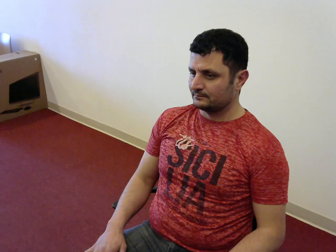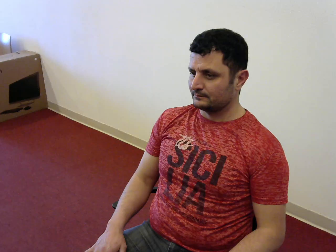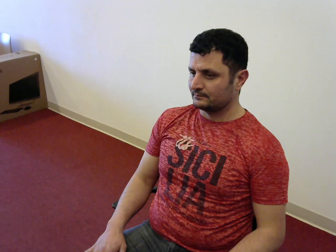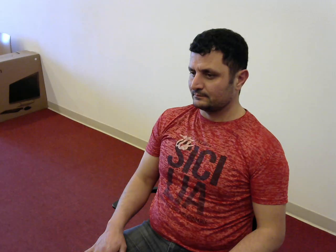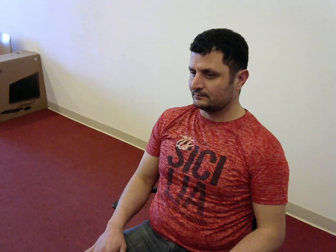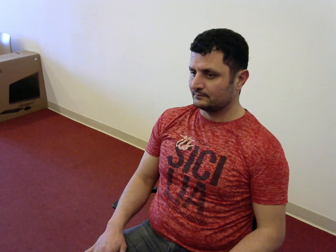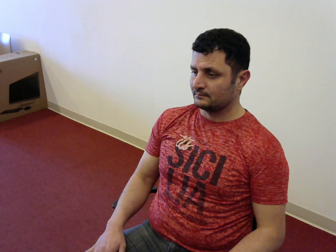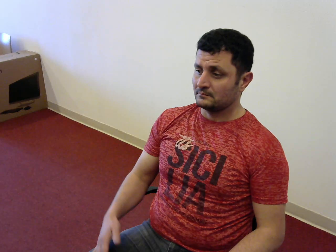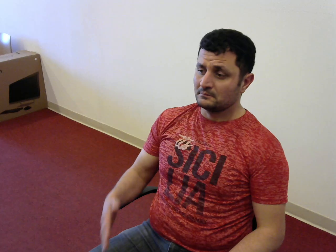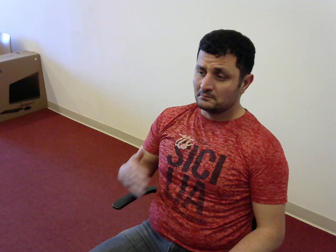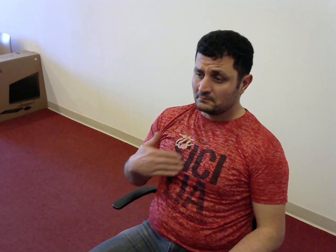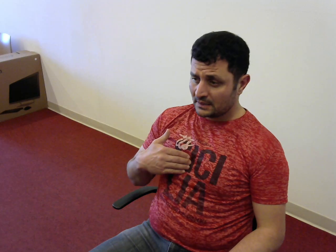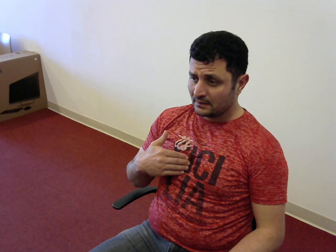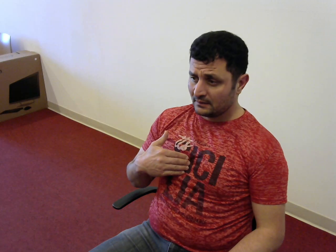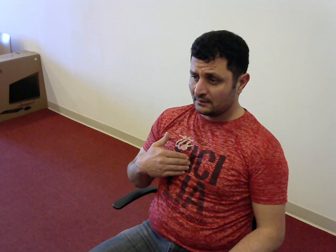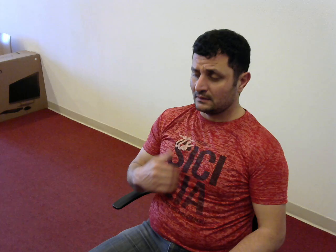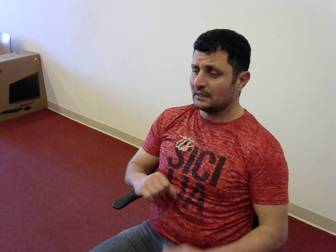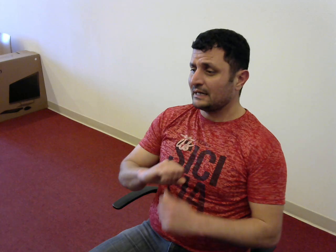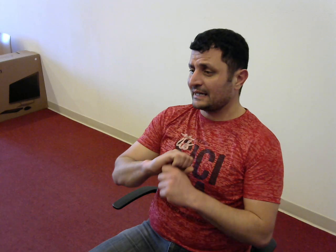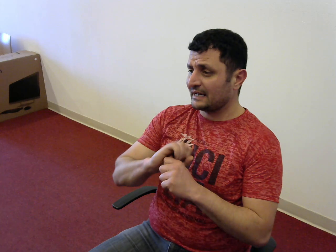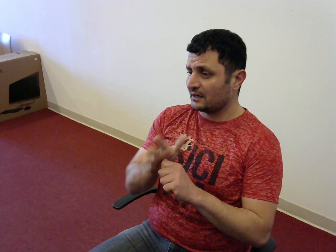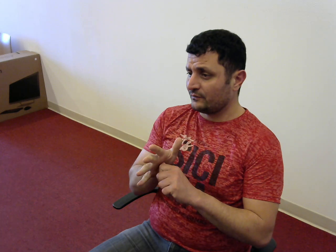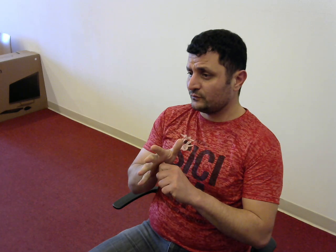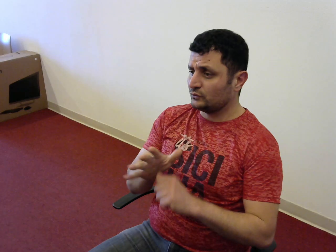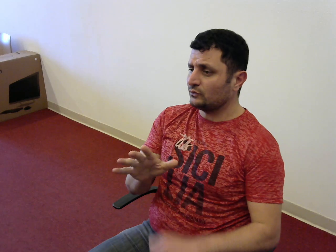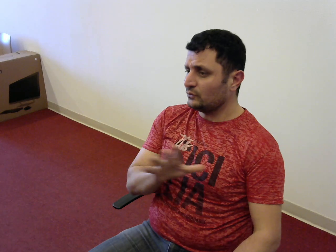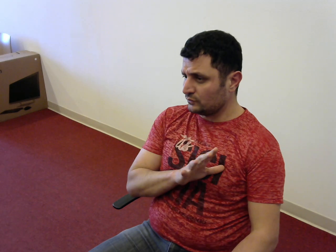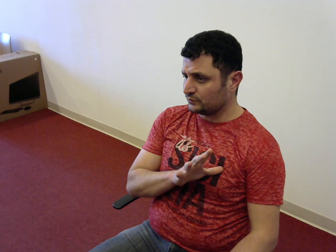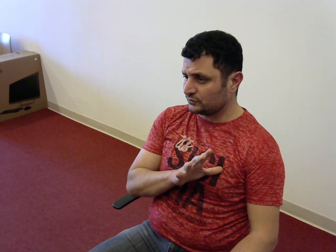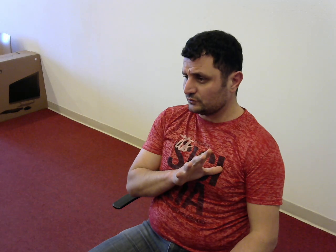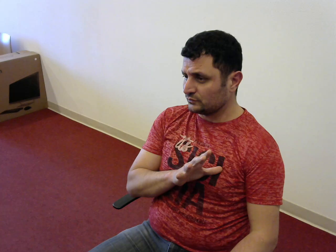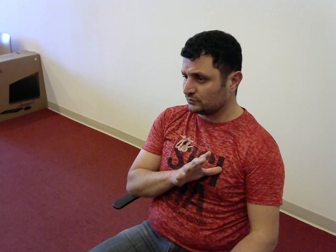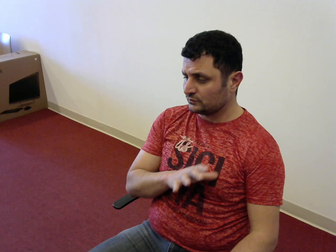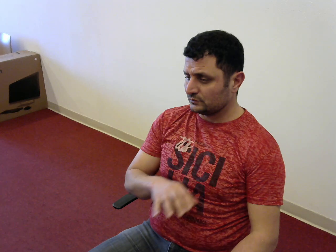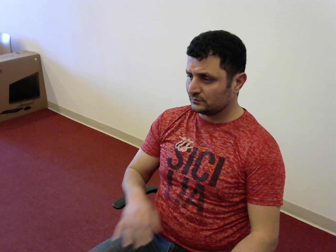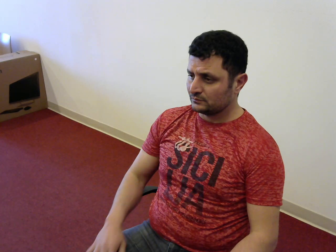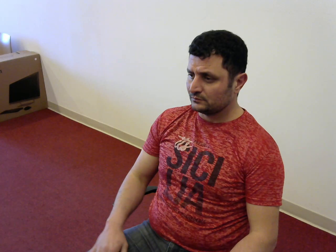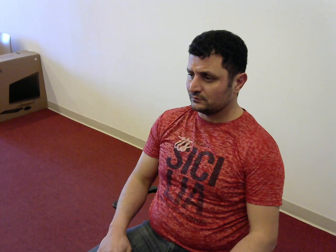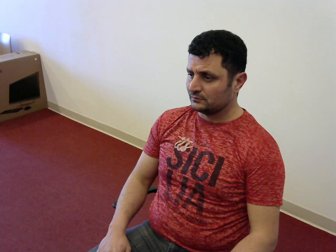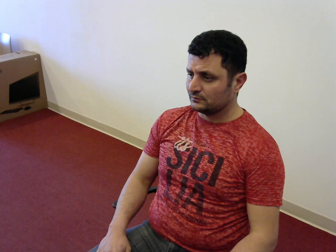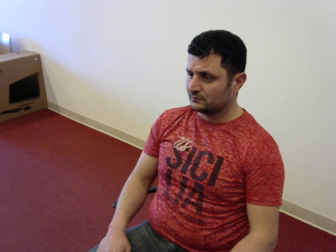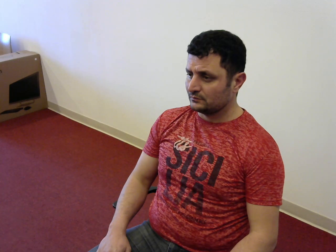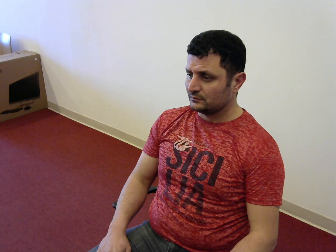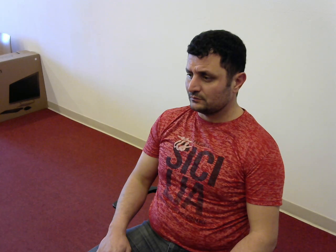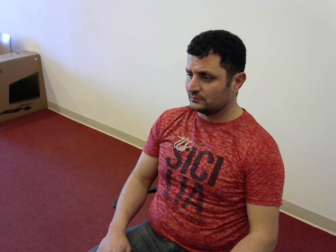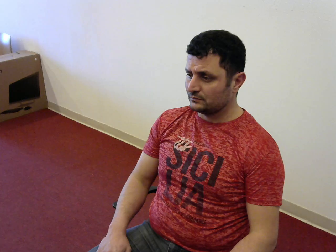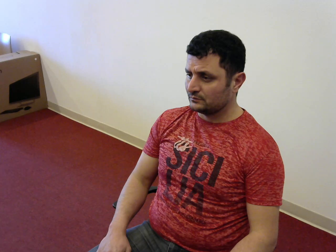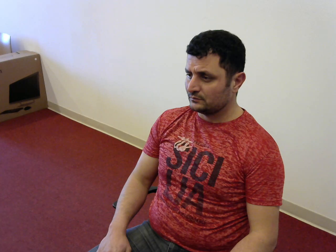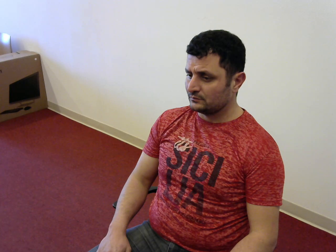Mən Covid-ə tutulmuşam